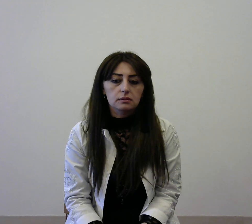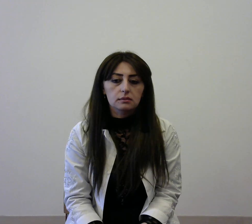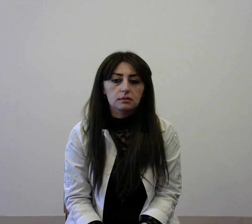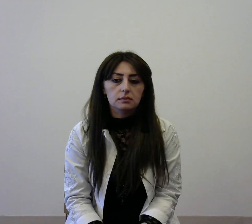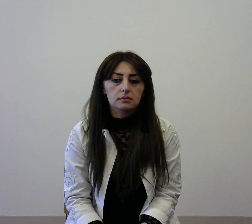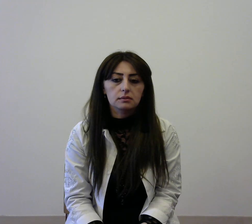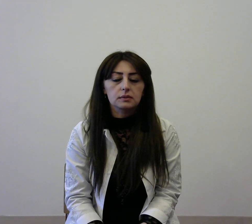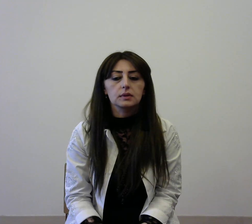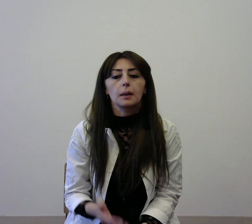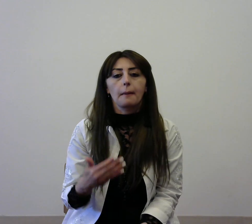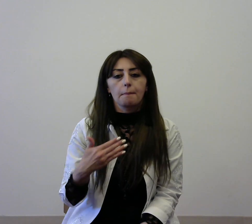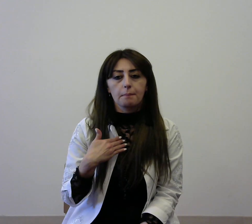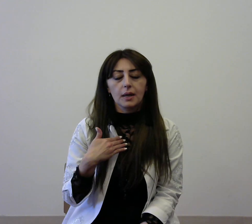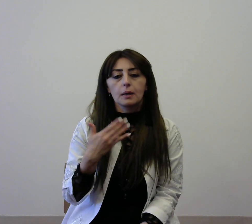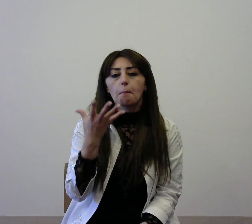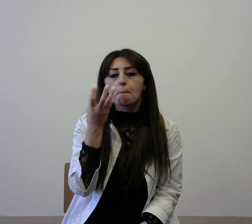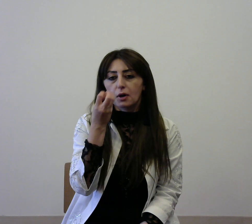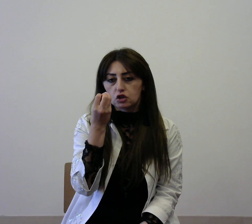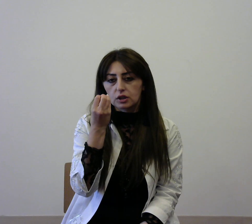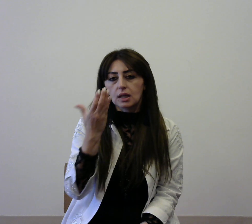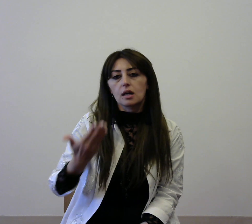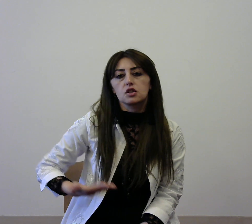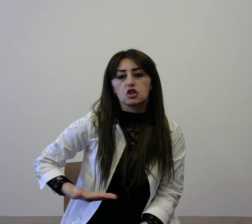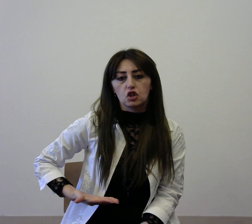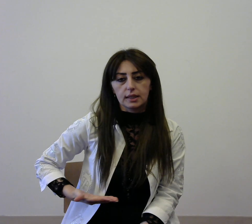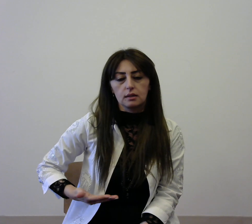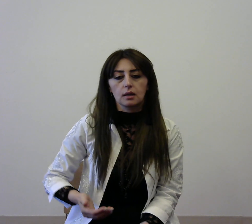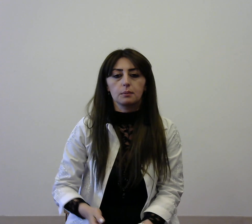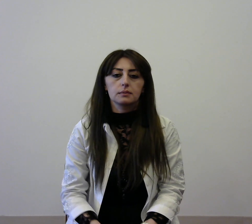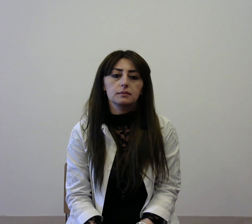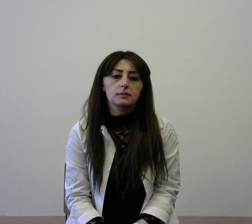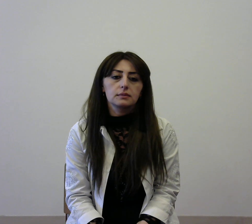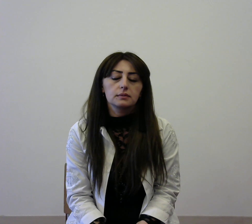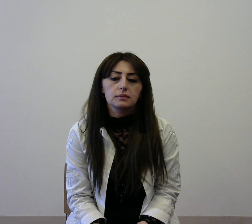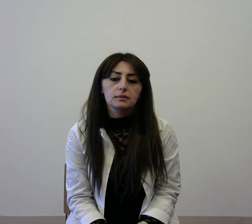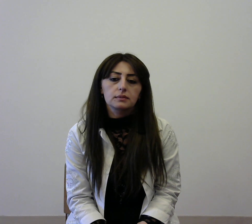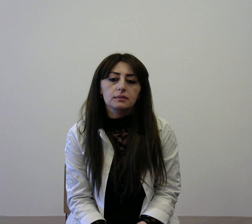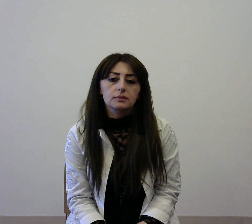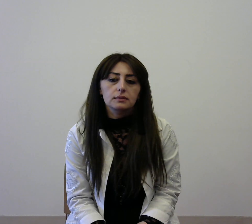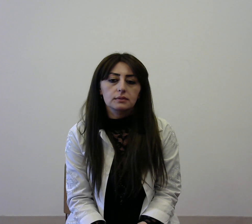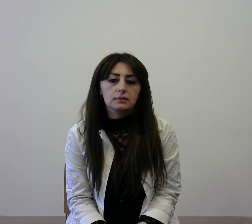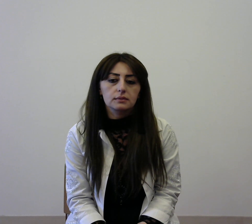Mən Bakıda yaşayıram